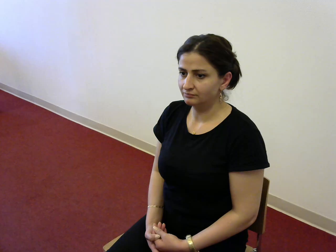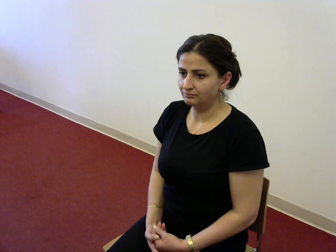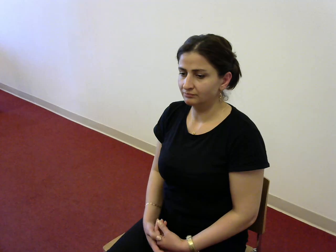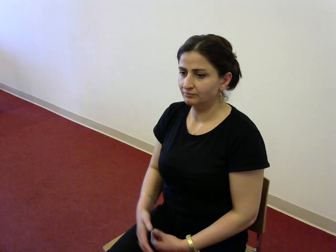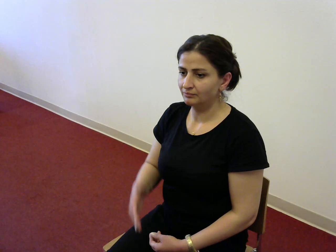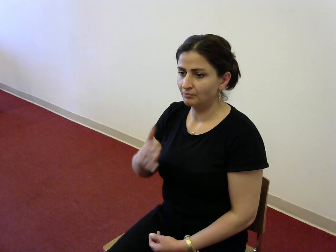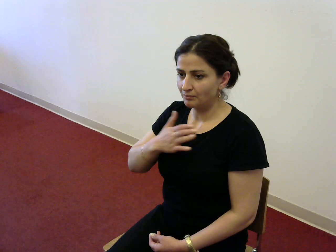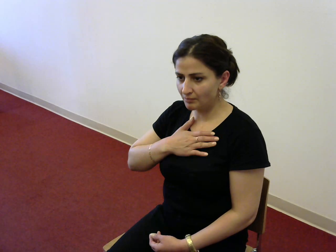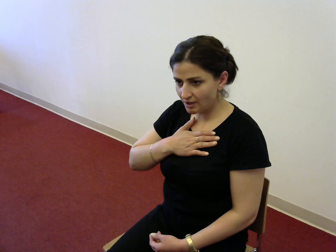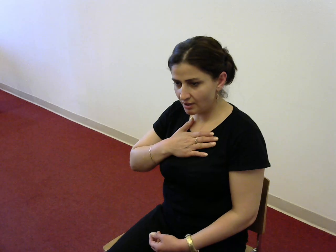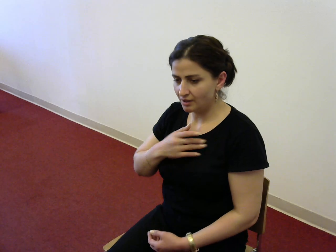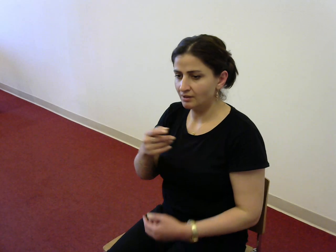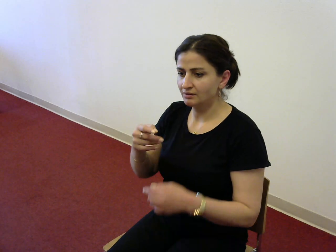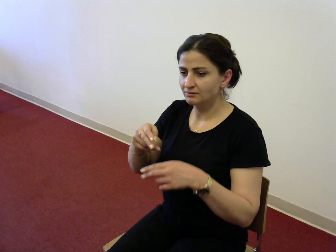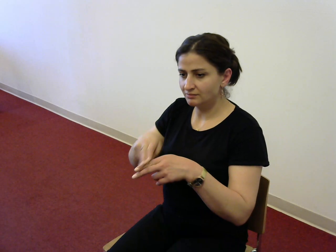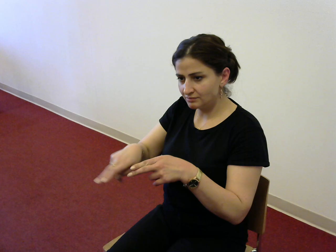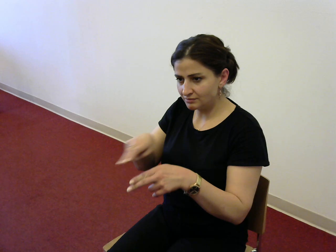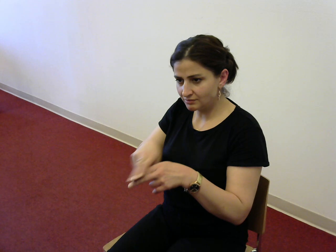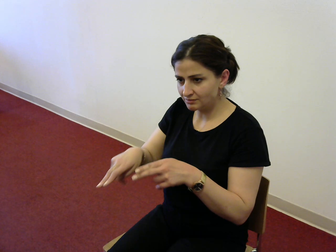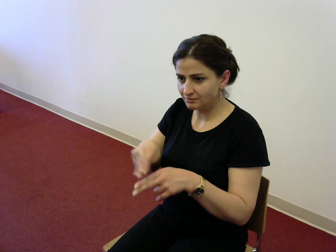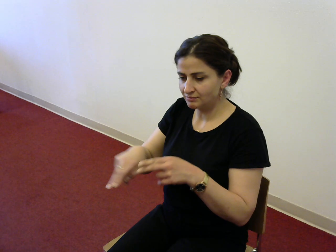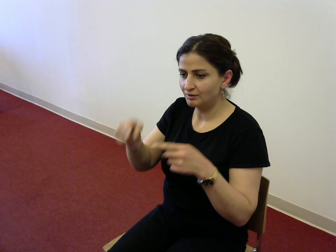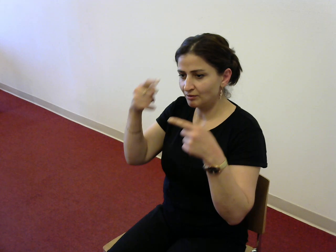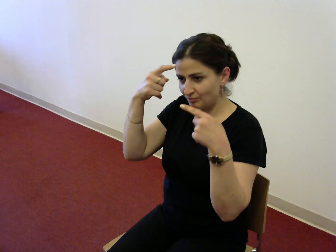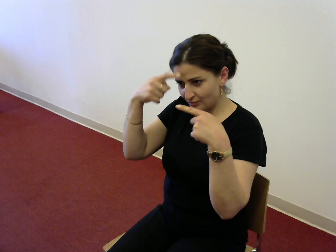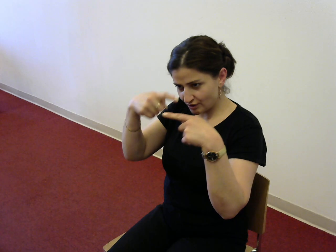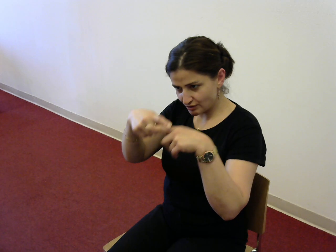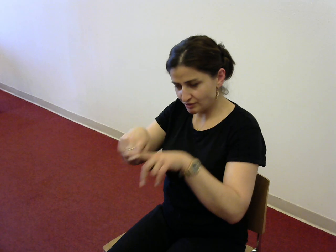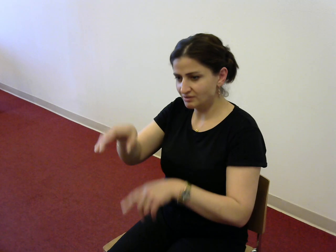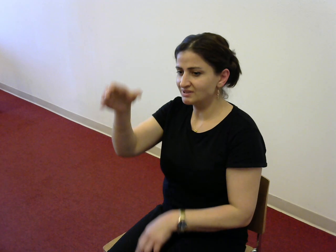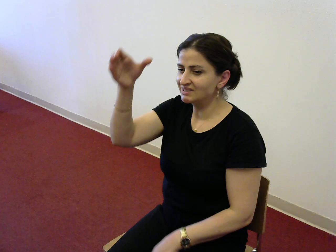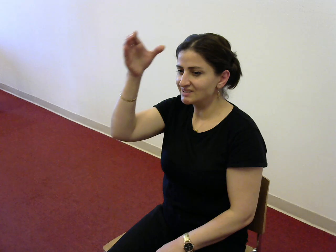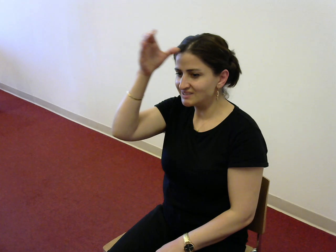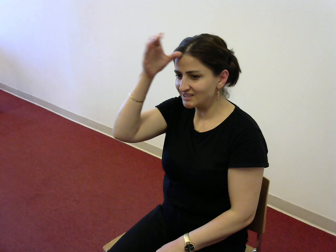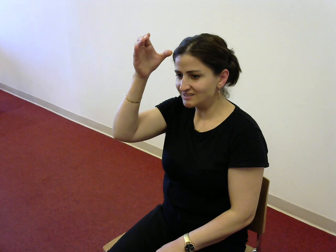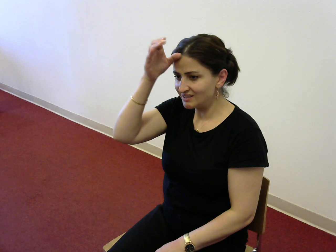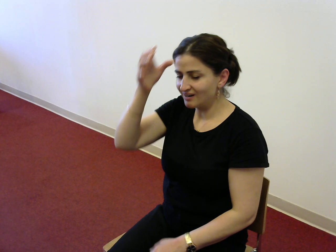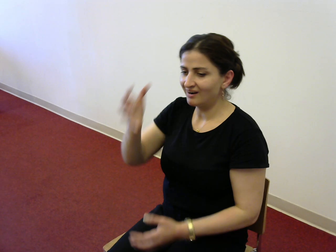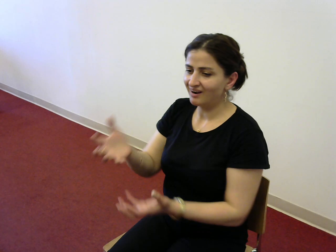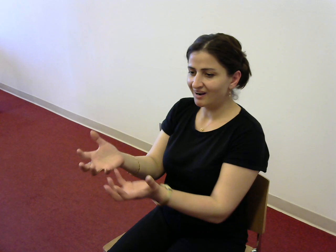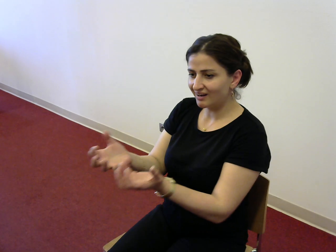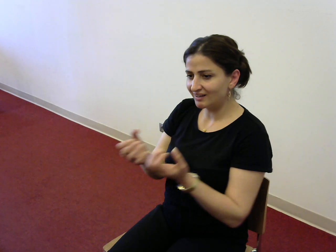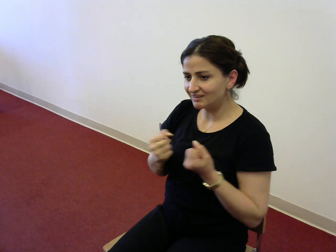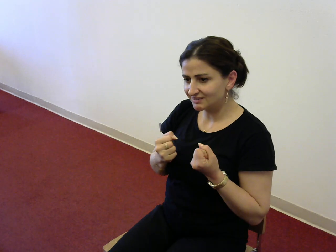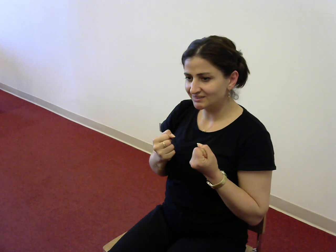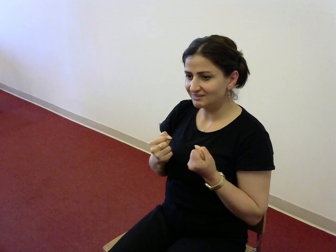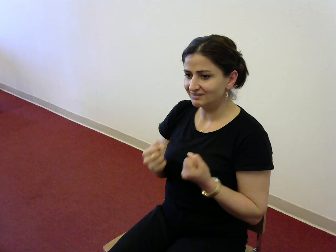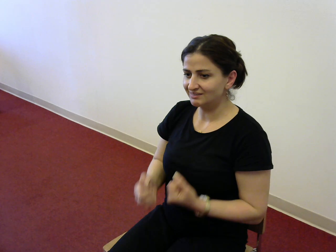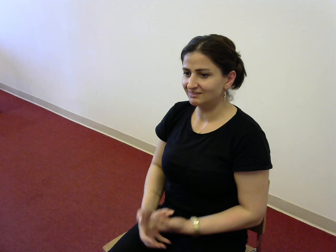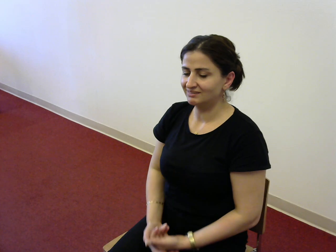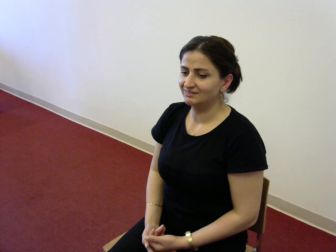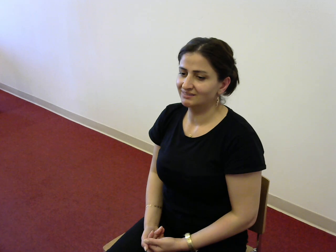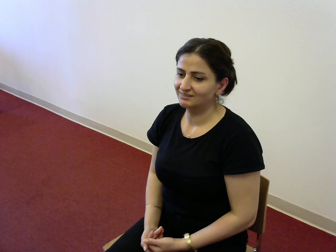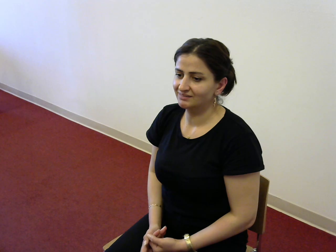Mən dülgər peşəsinin təhsilini almışam